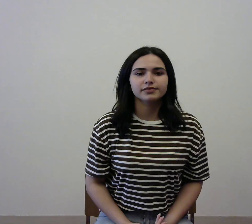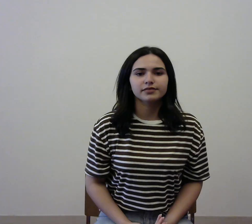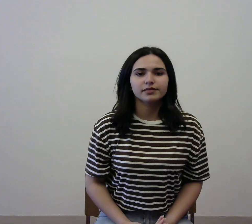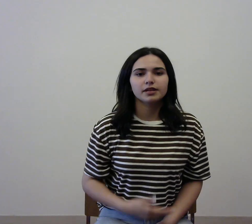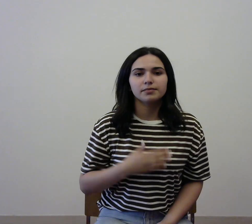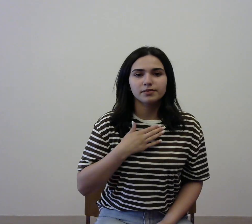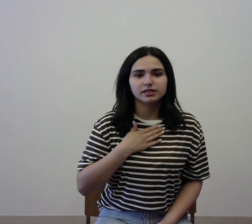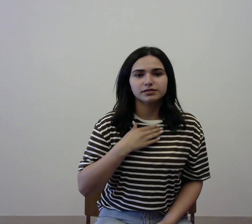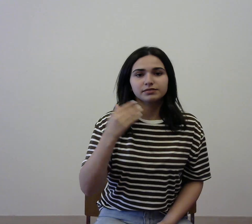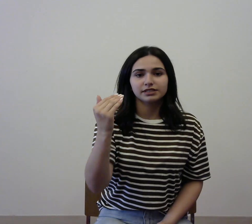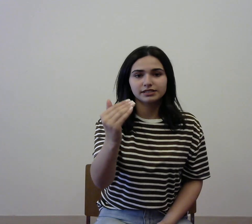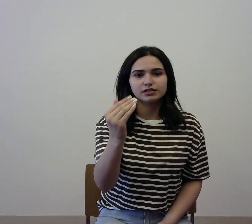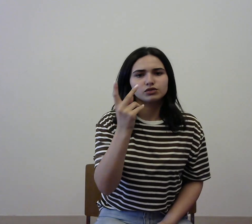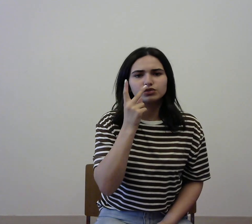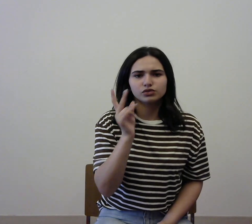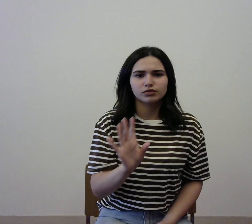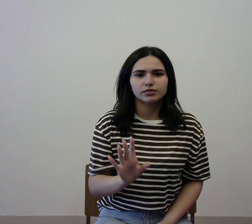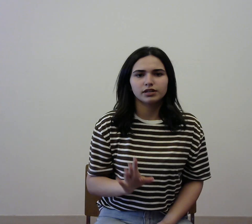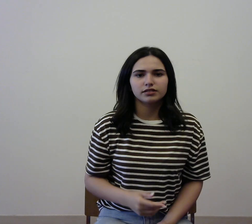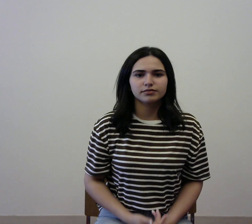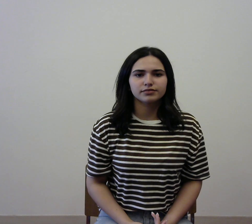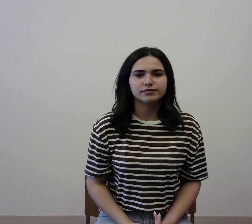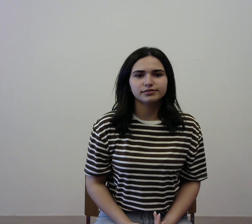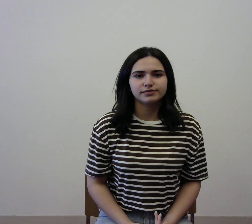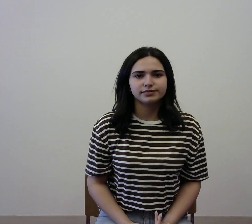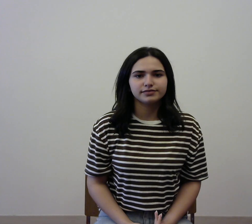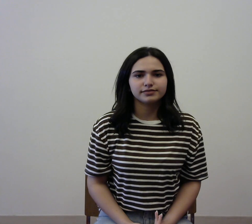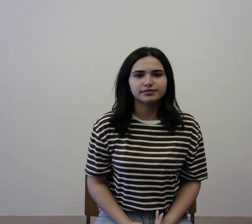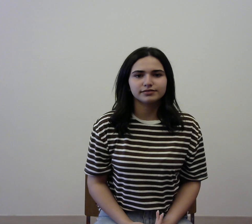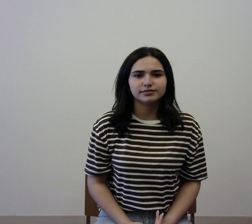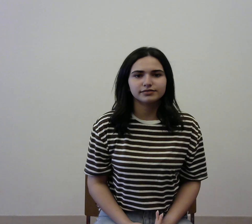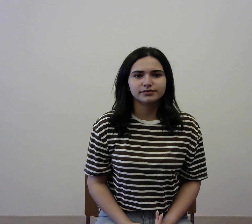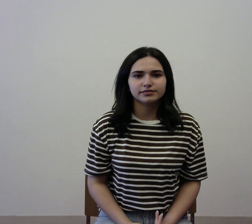Mən sizi görmürəm